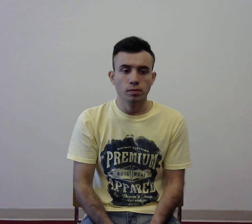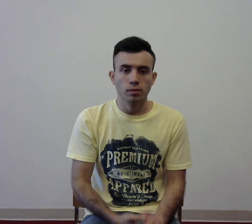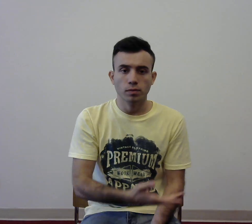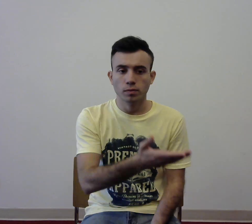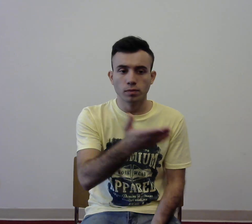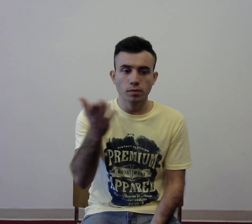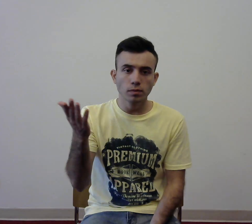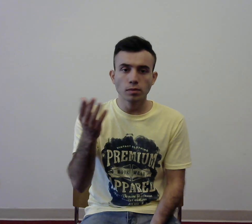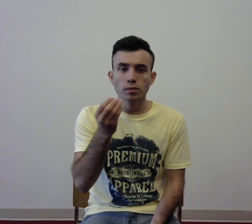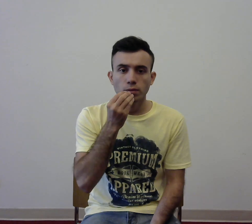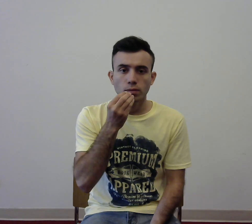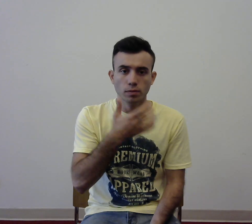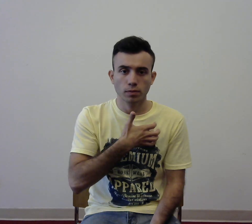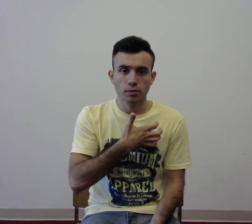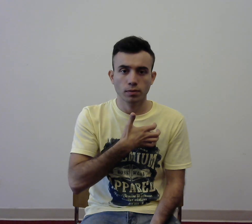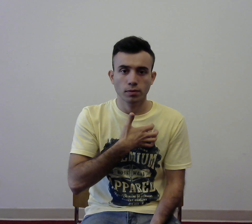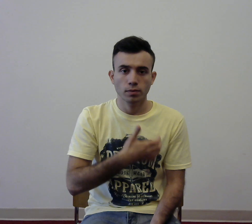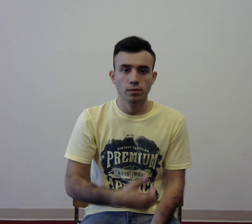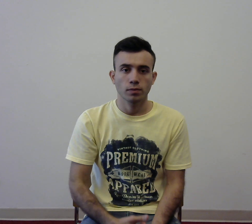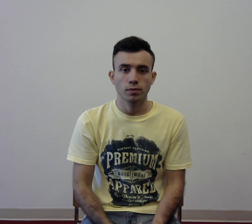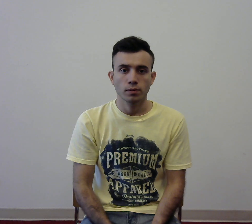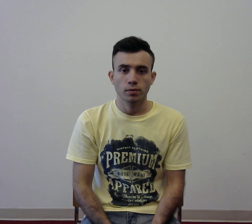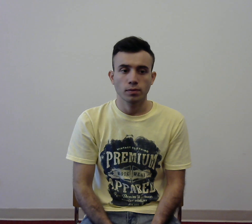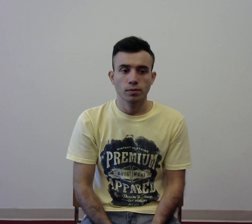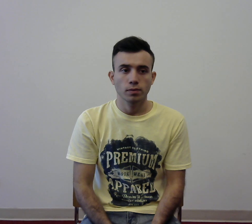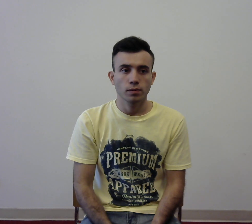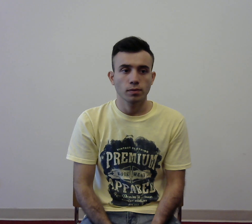Siz yemək istəyirsiniz?